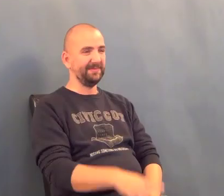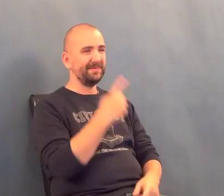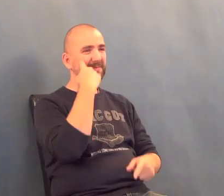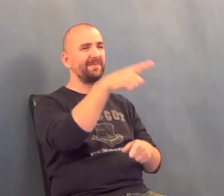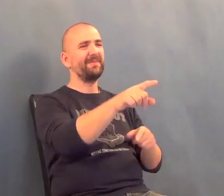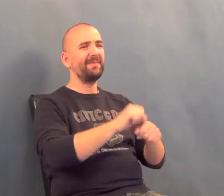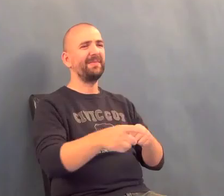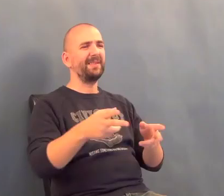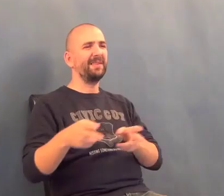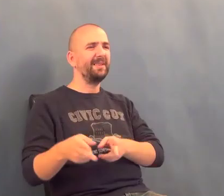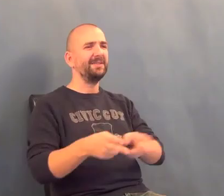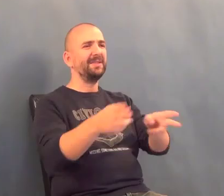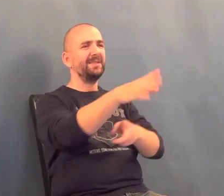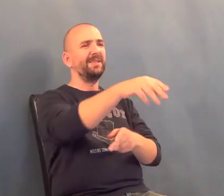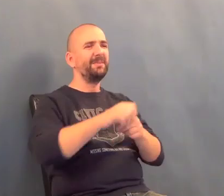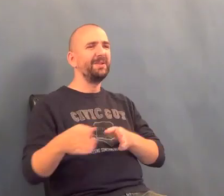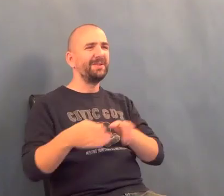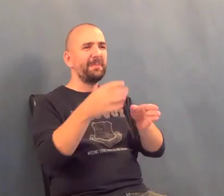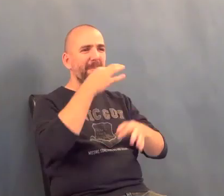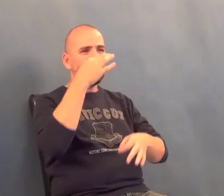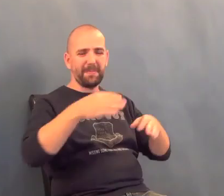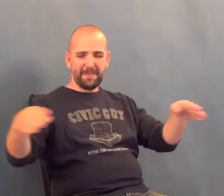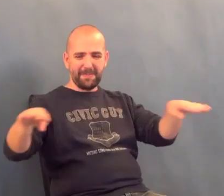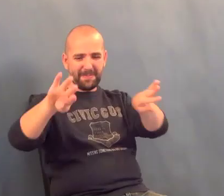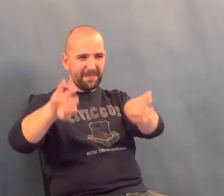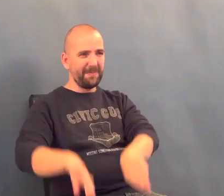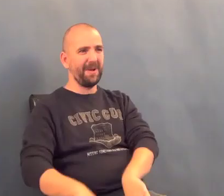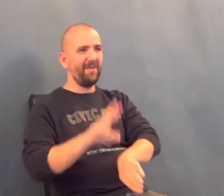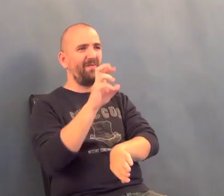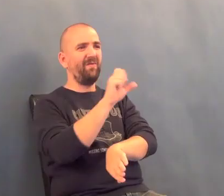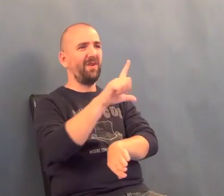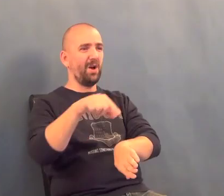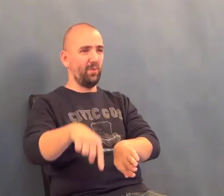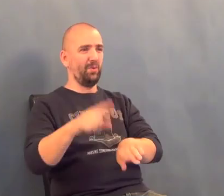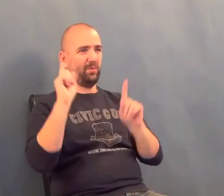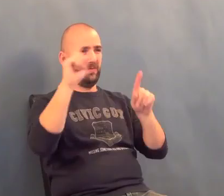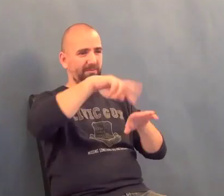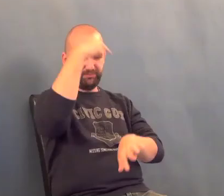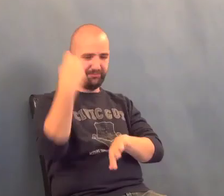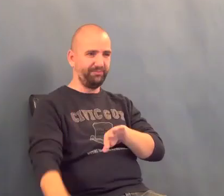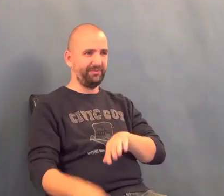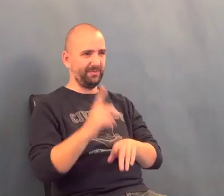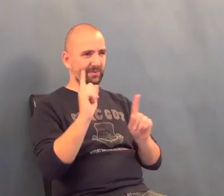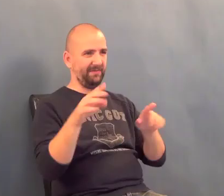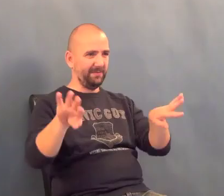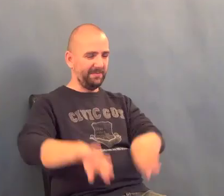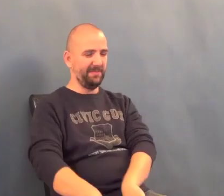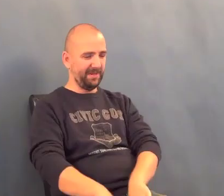Jest na przykład mały wał rzeczny i trzeba uważać, żeby tam nie wpaść.